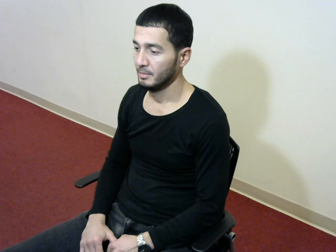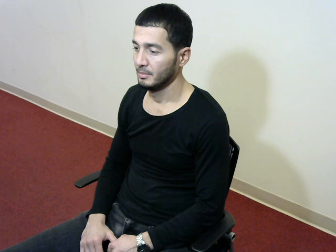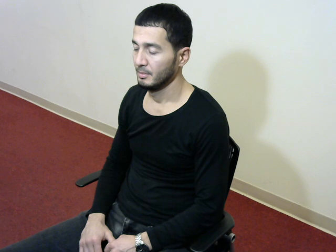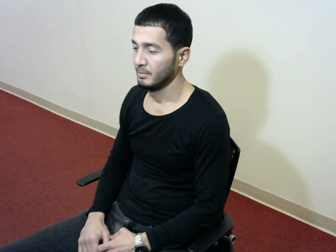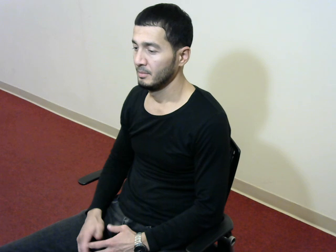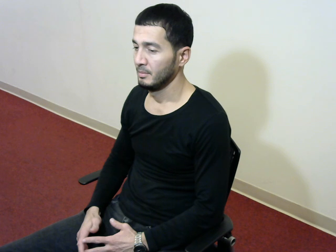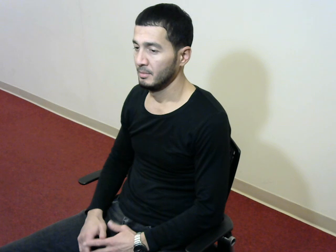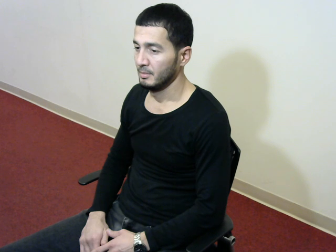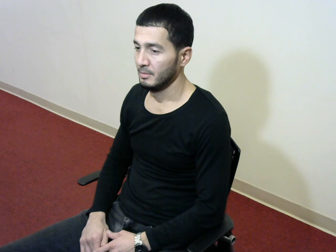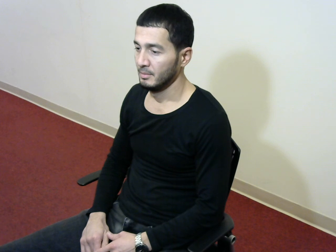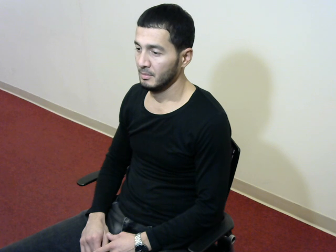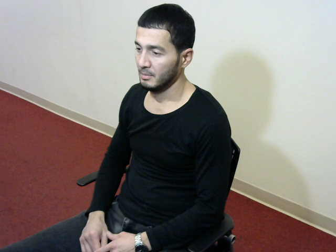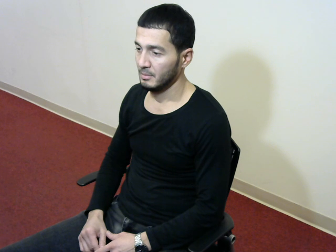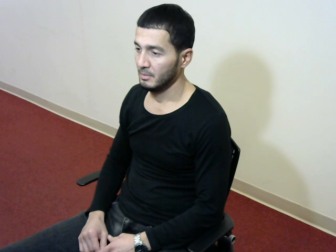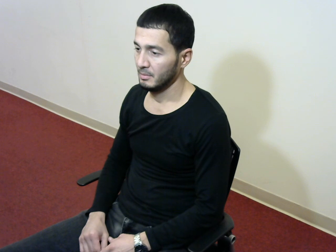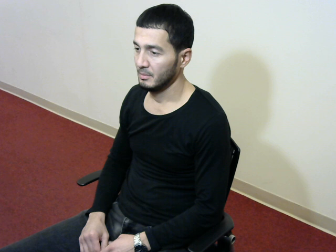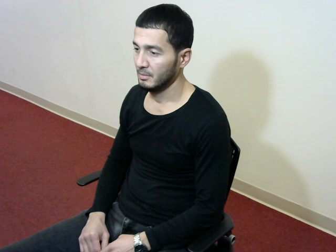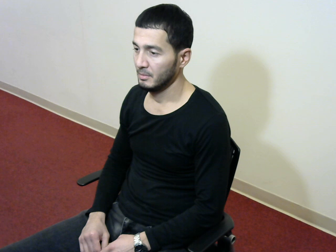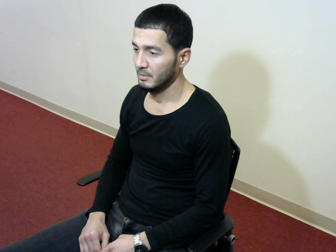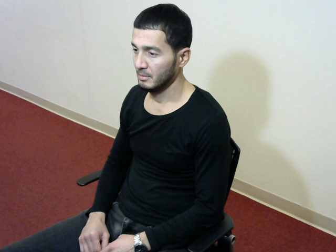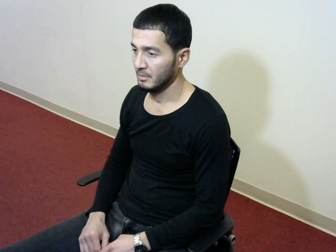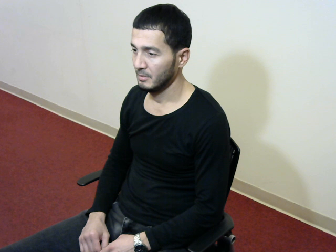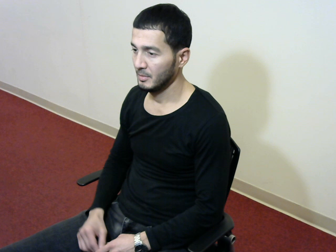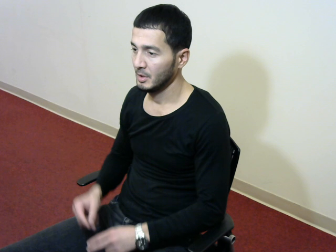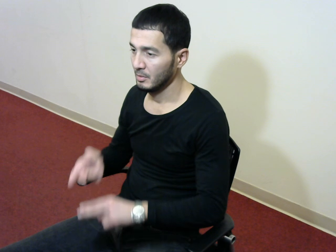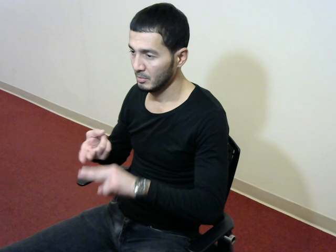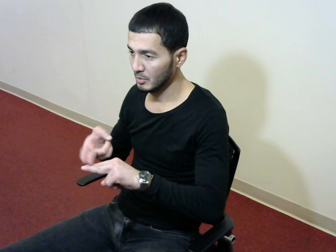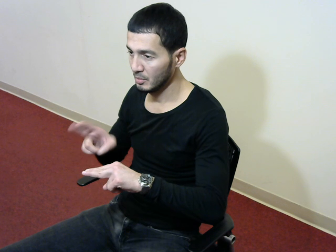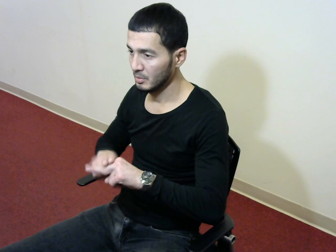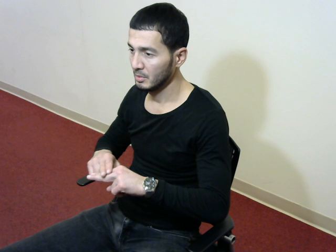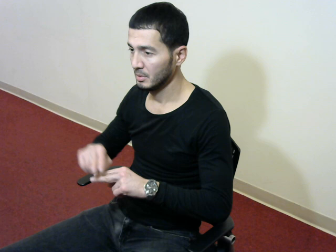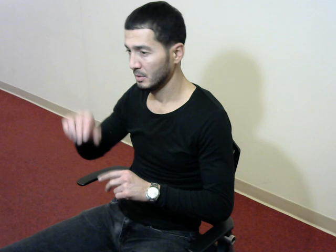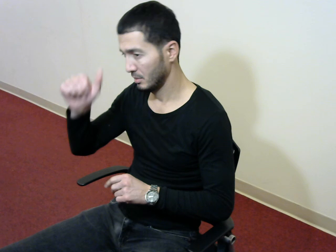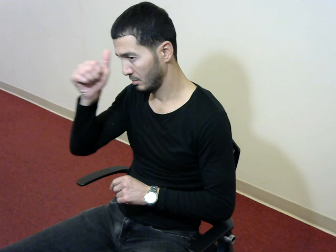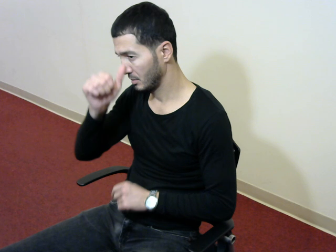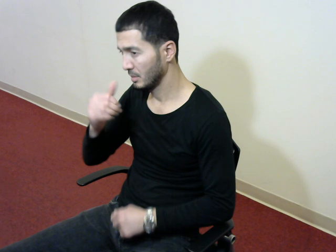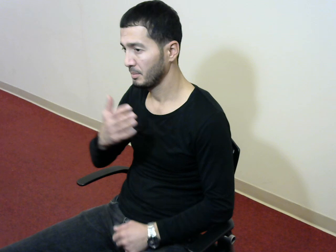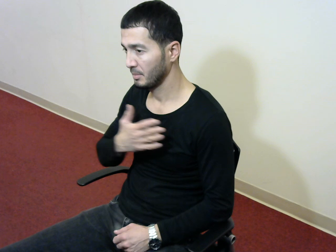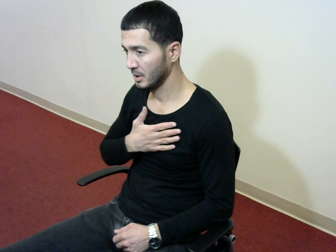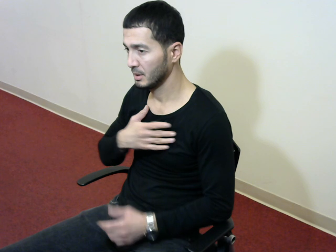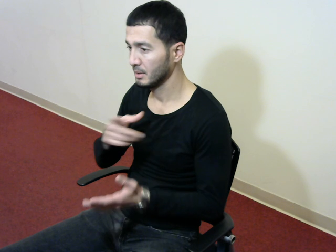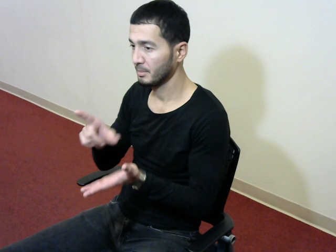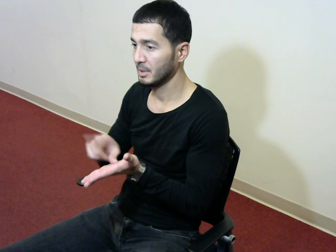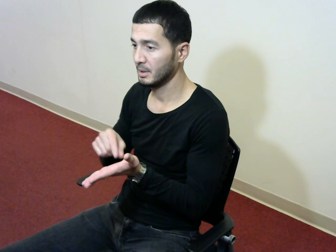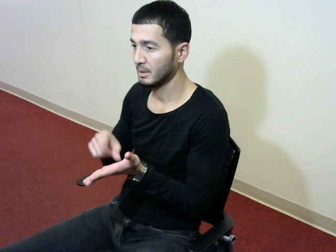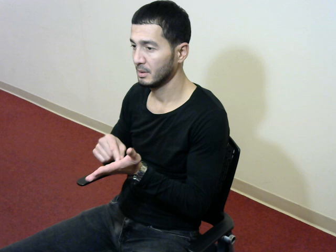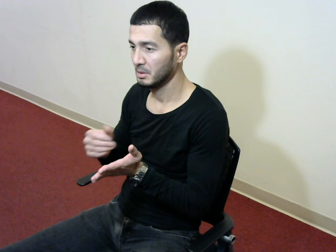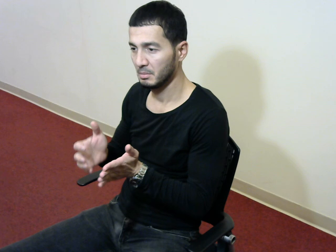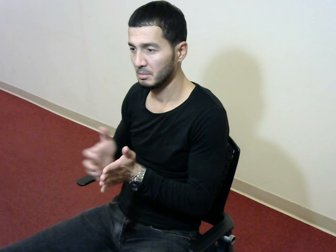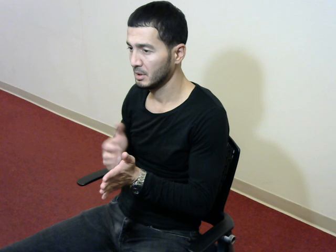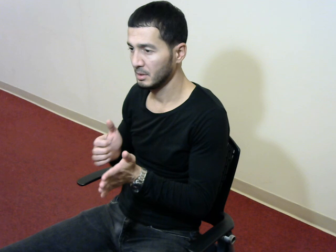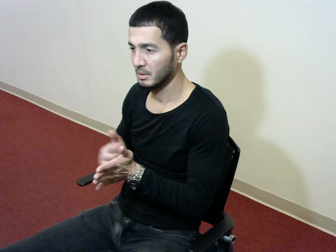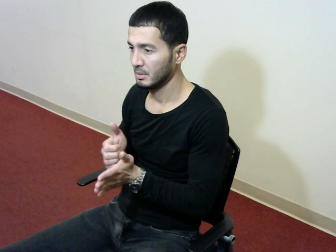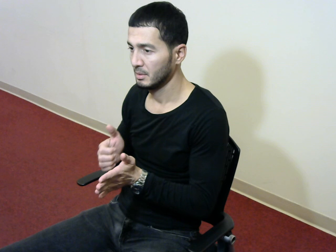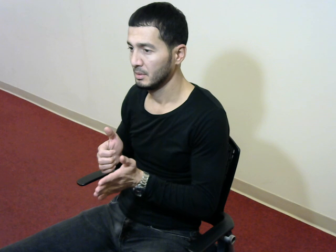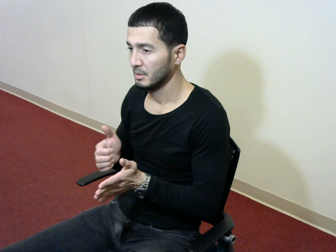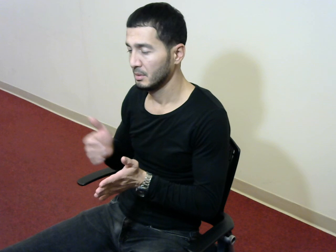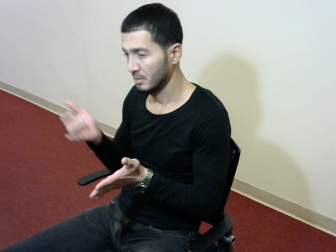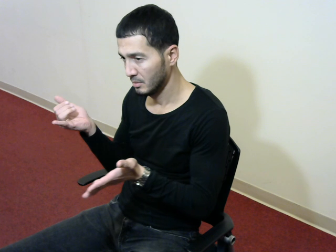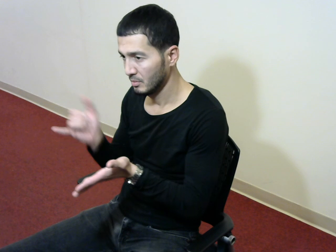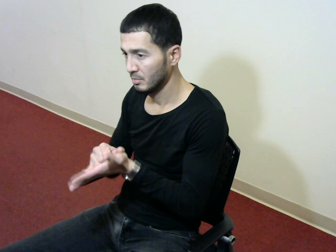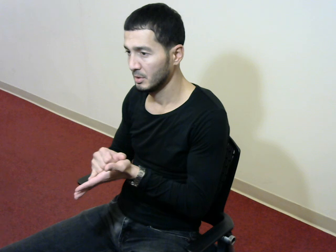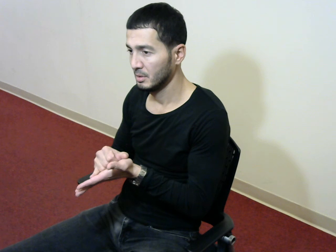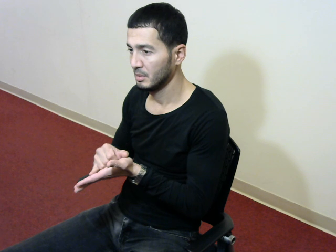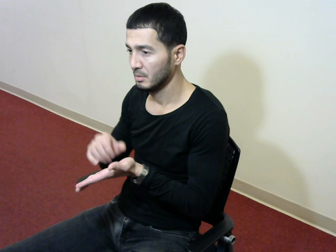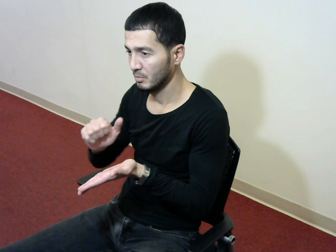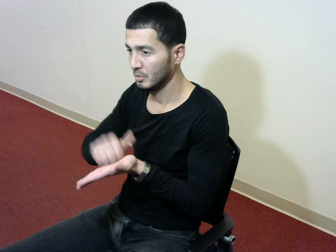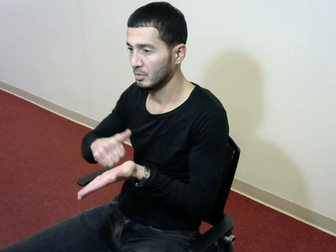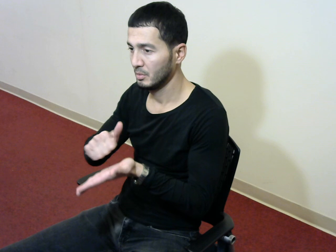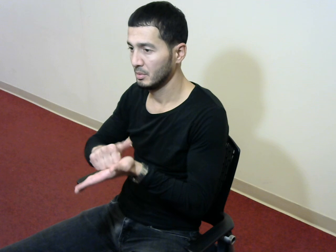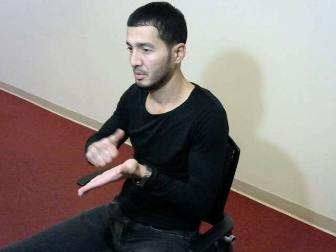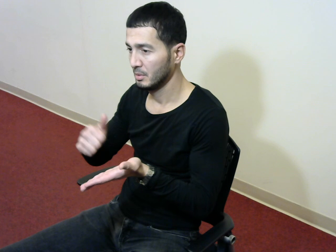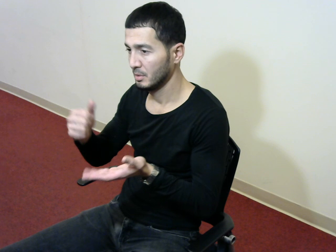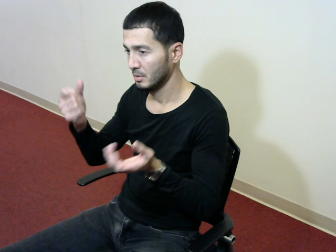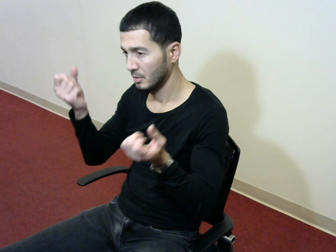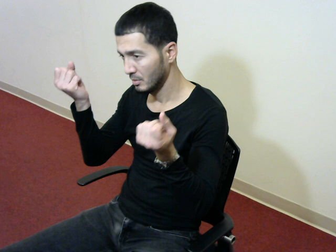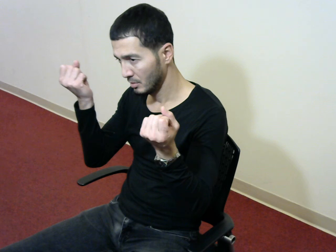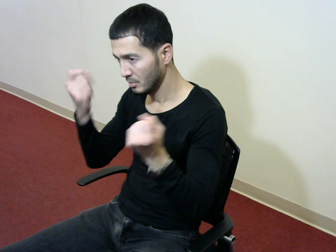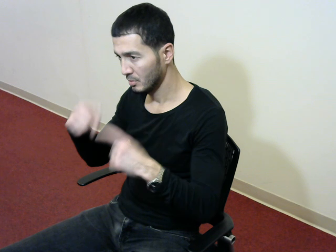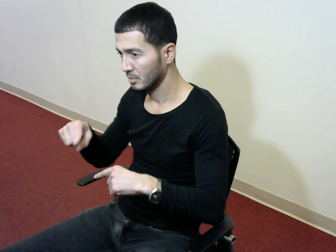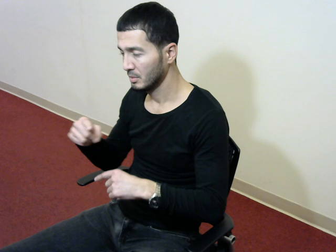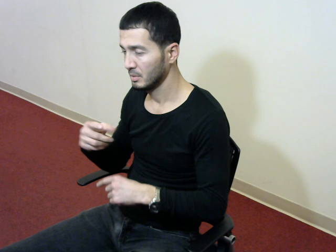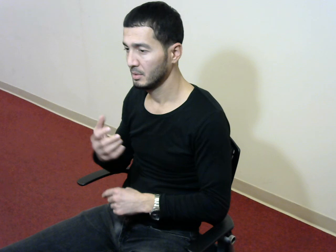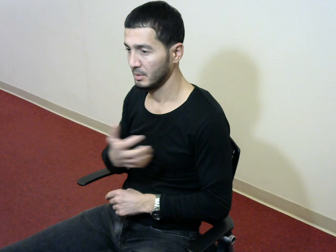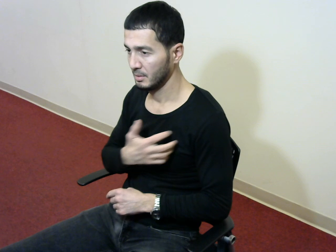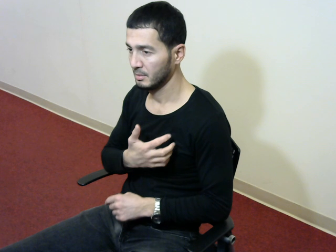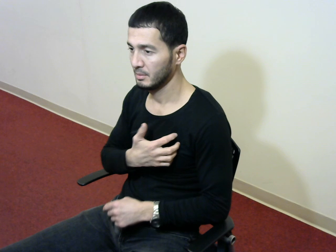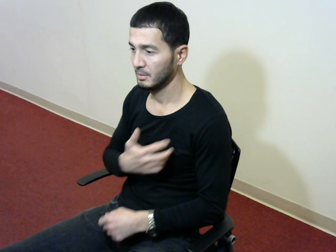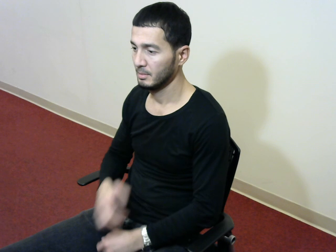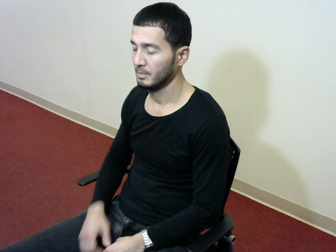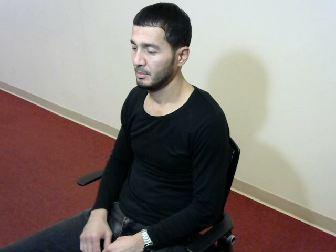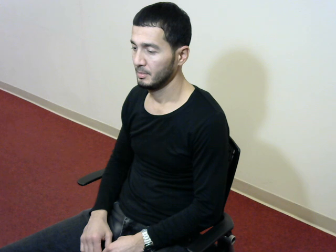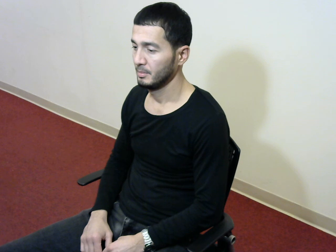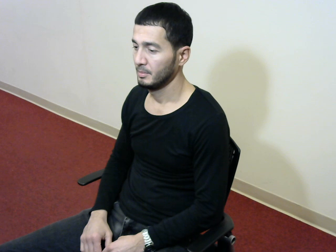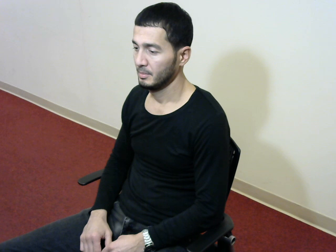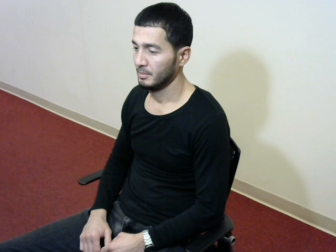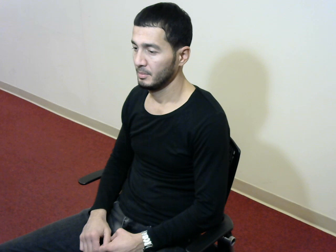Bu ay mənim pensiyam əksik yüklənib, səbəbini bilmək istəyirəm